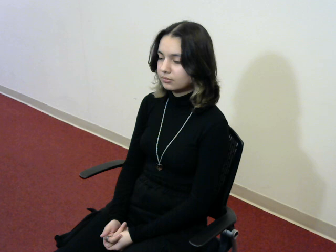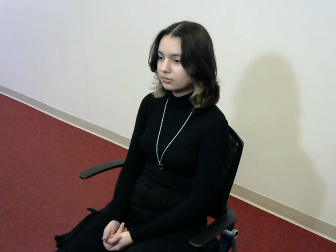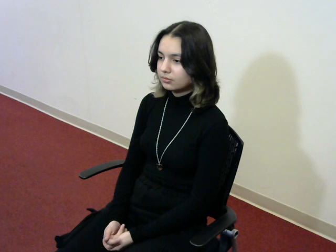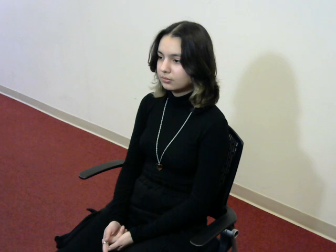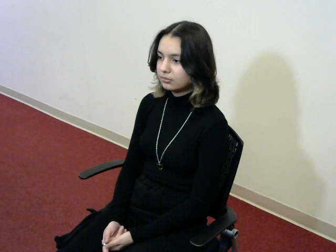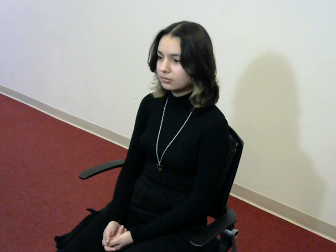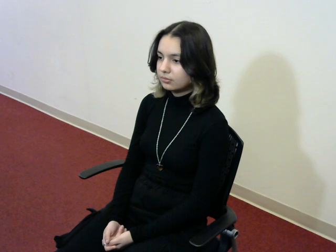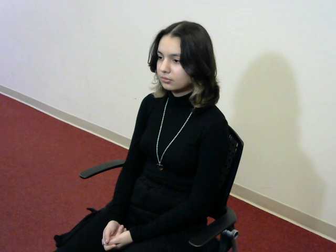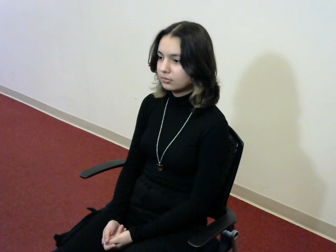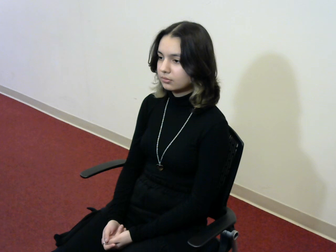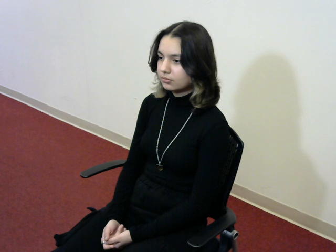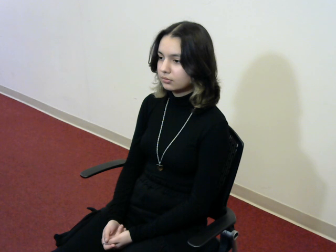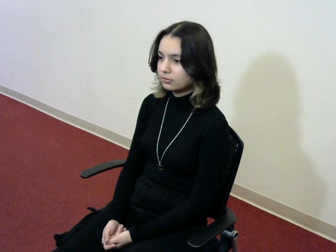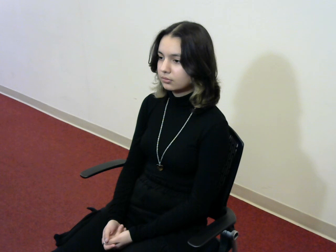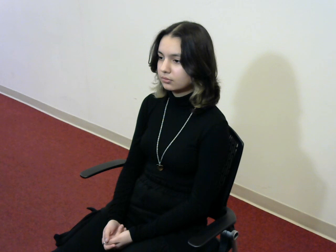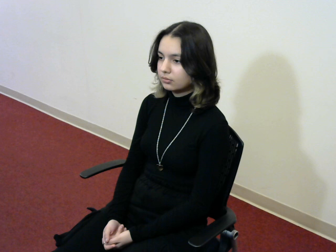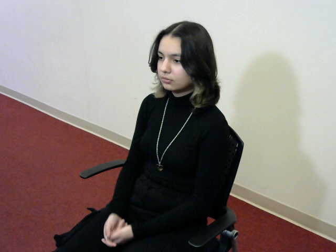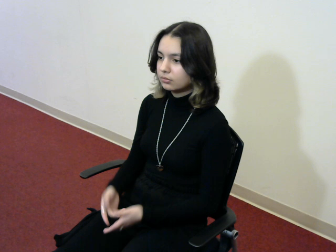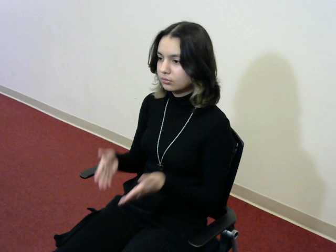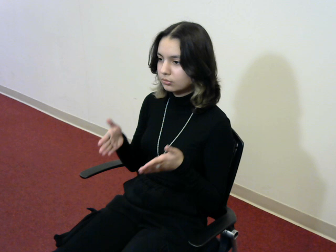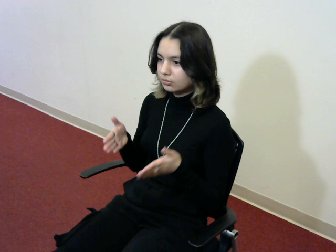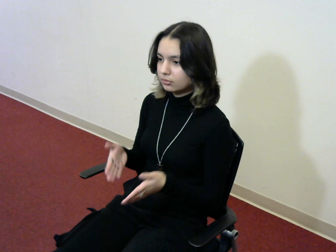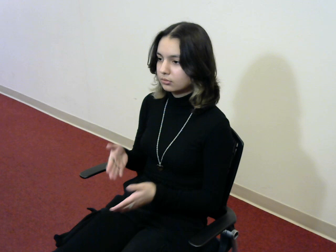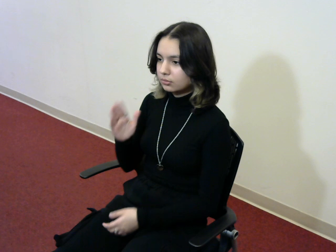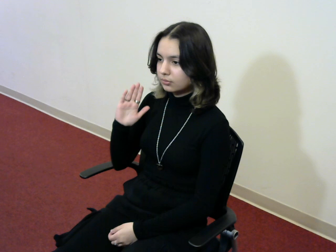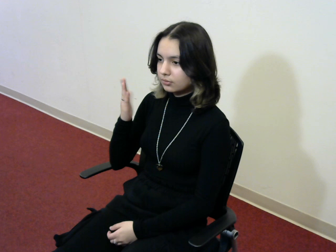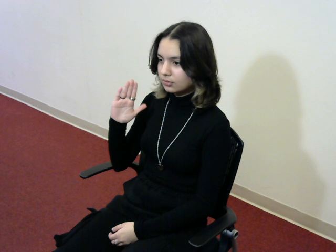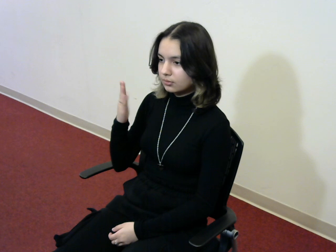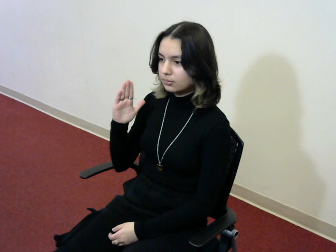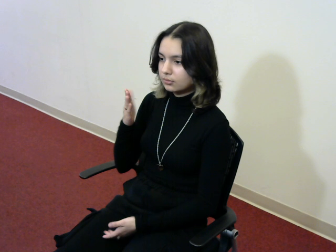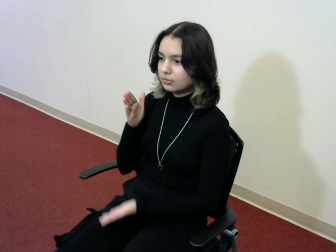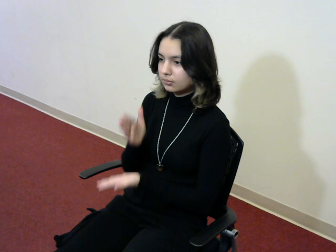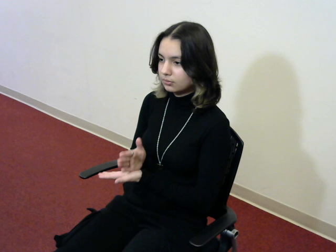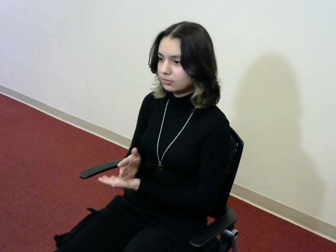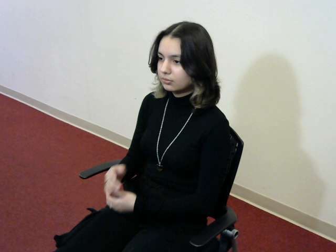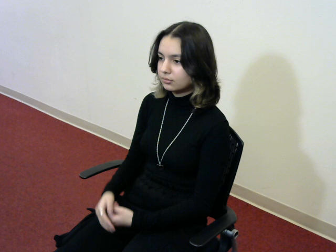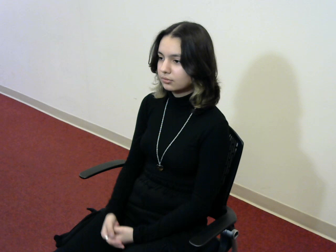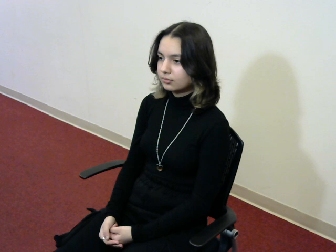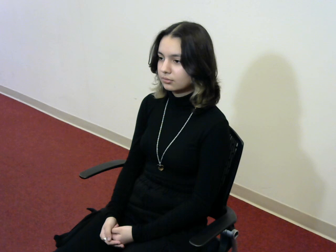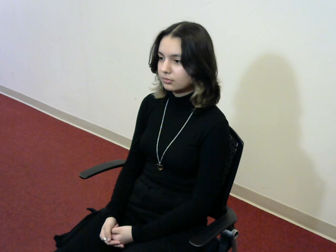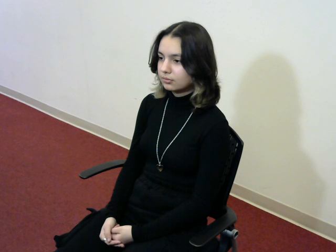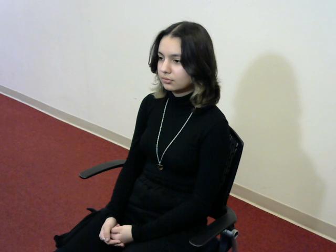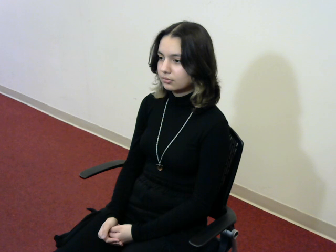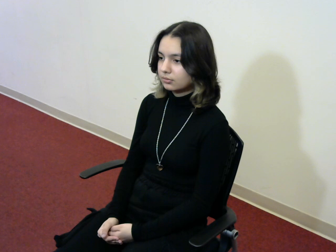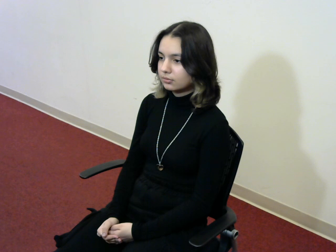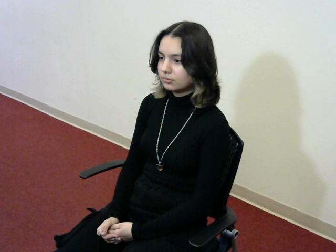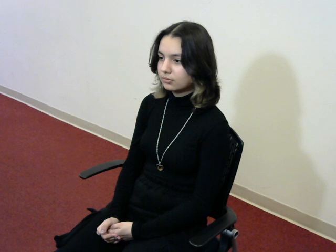Burda güzgü varmı?